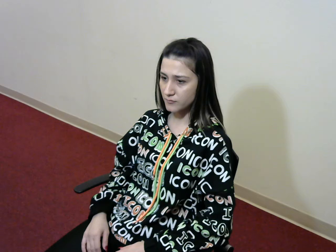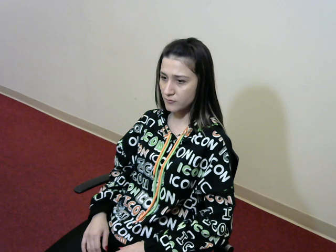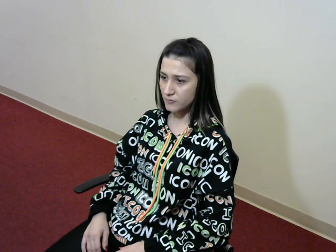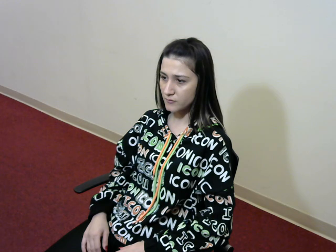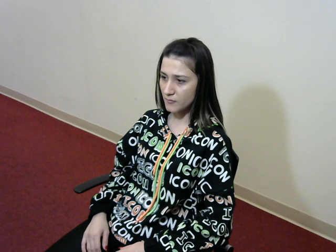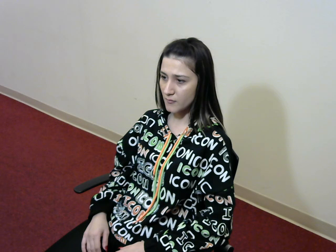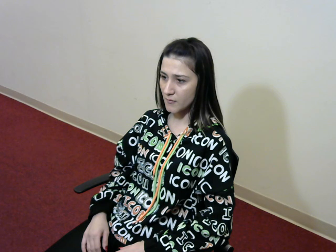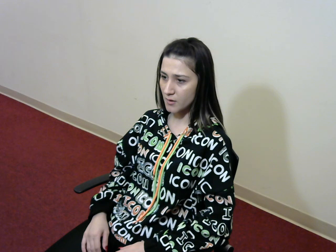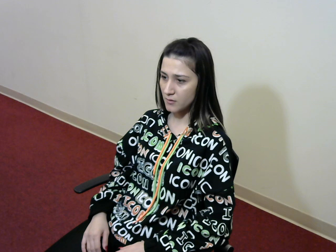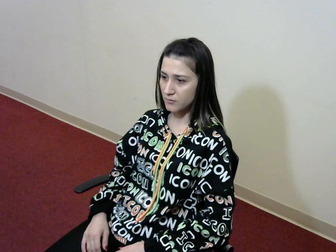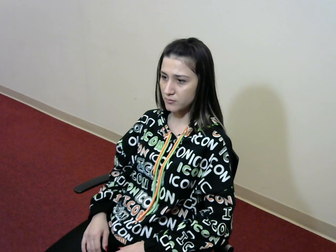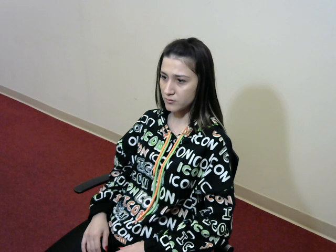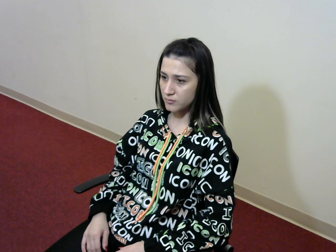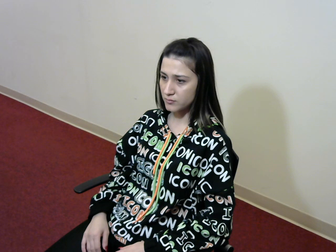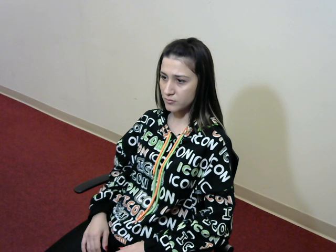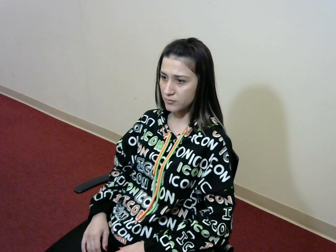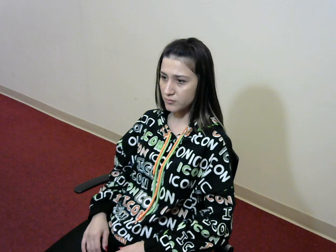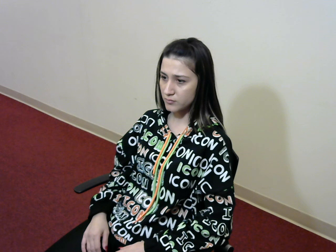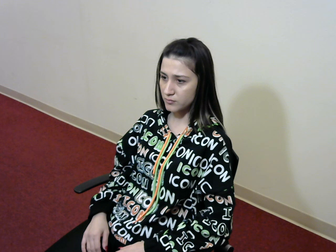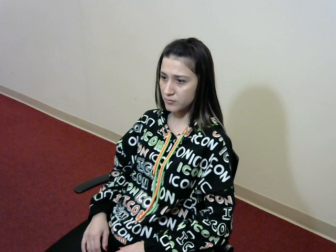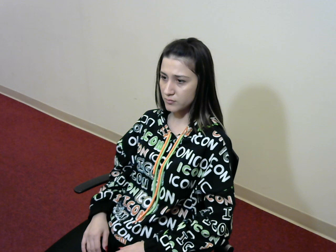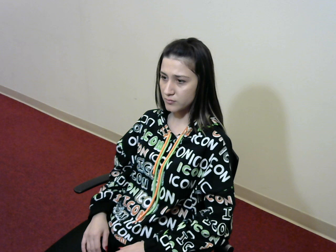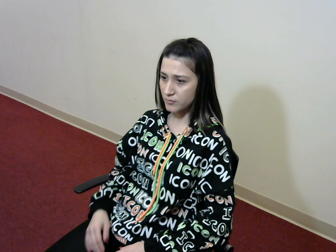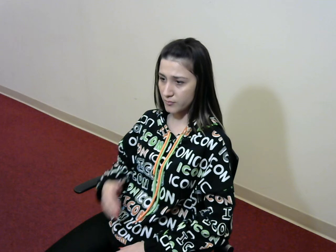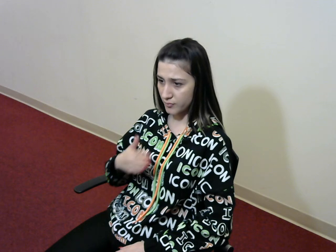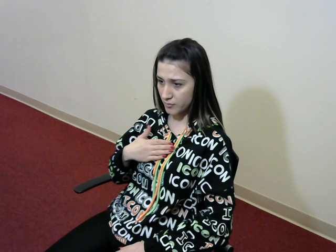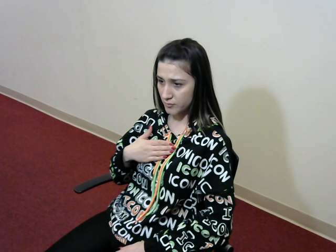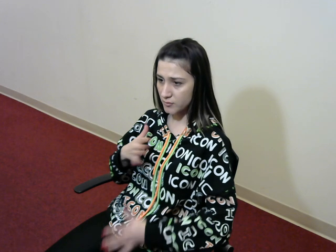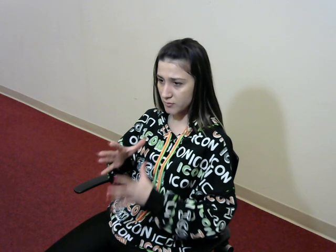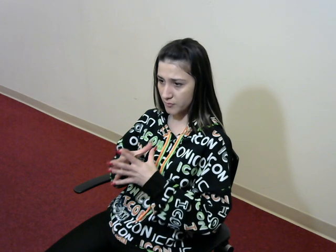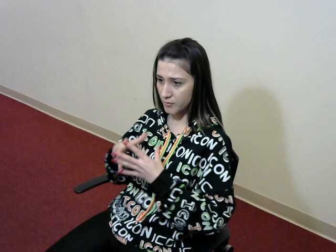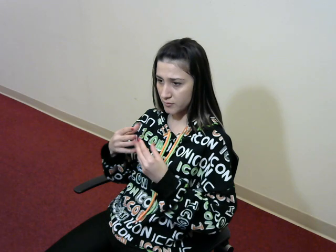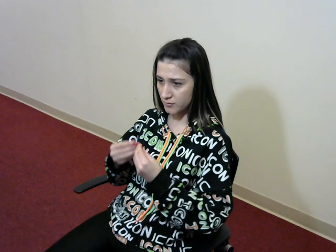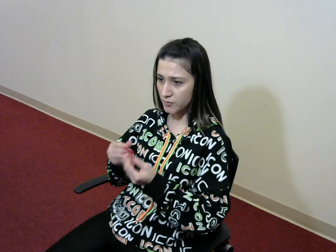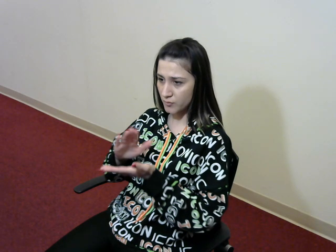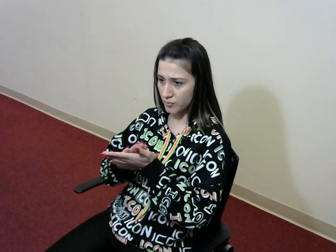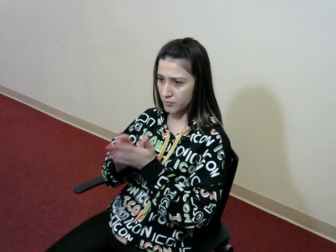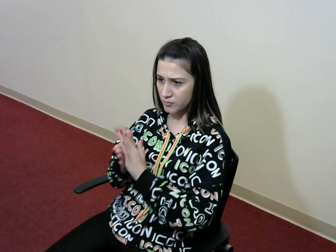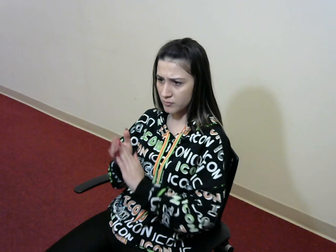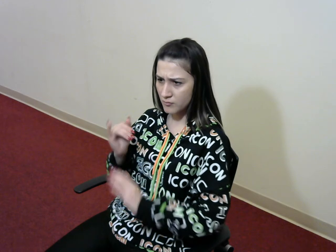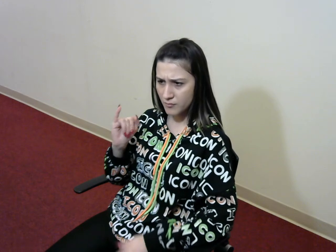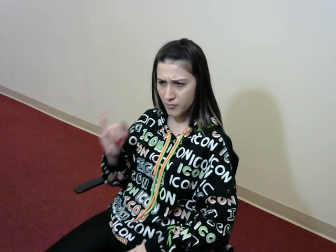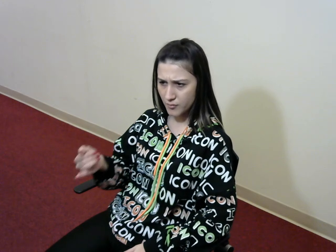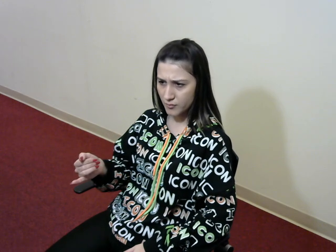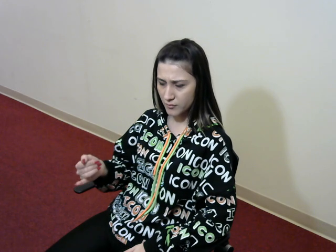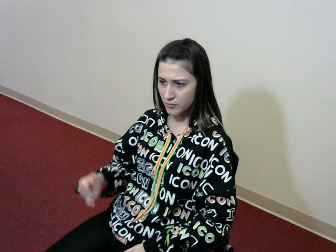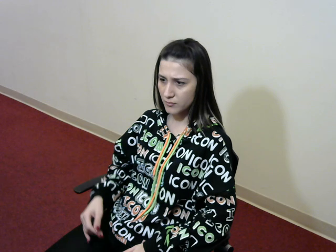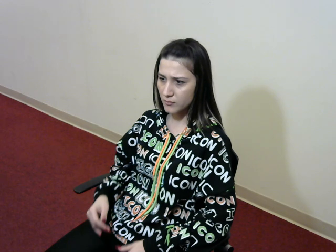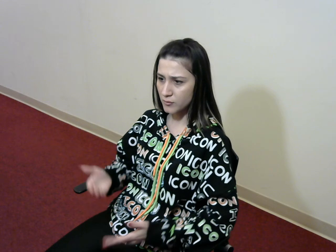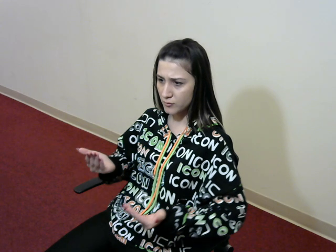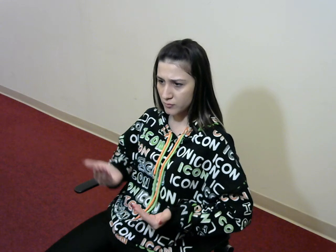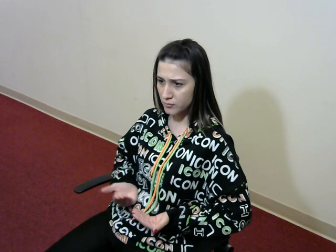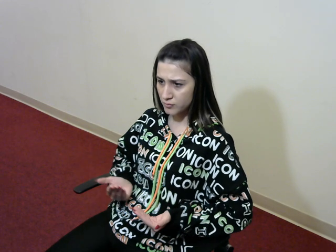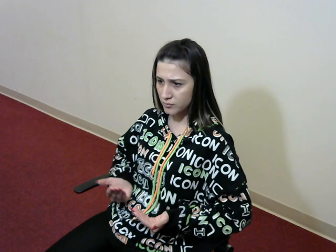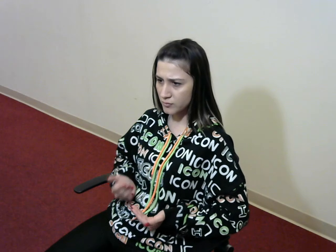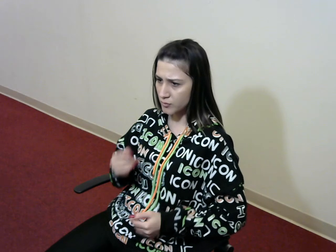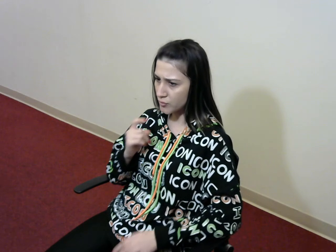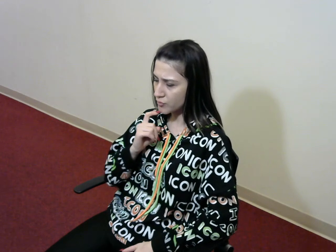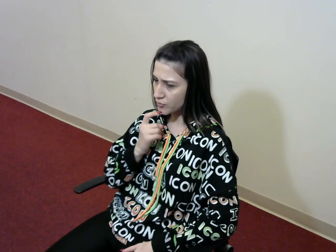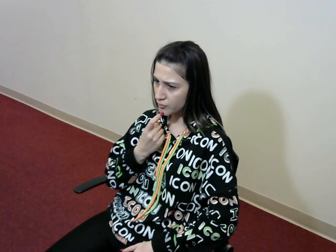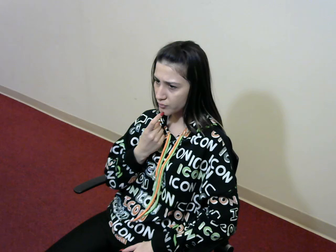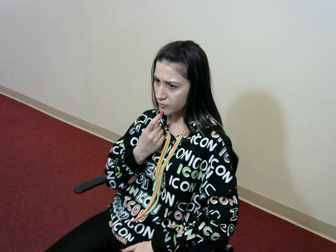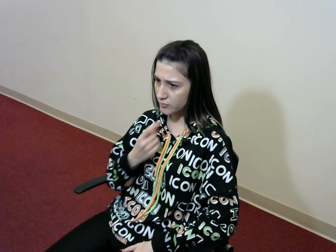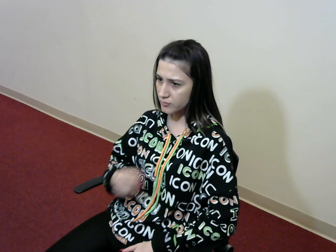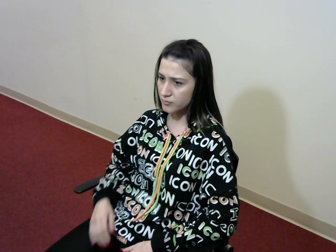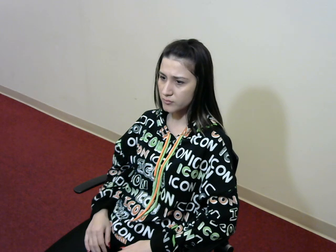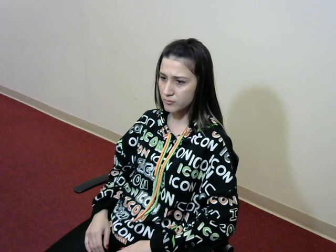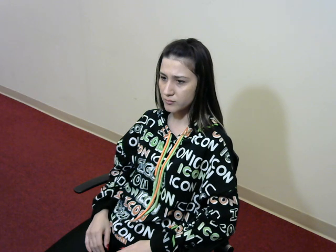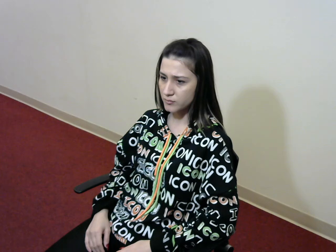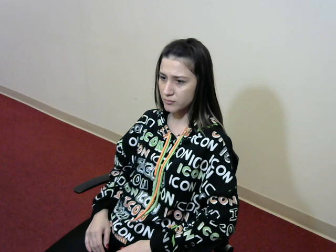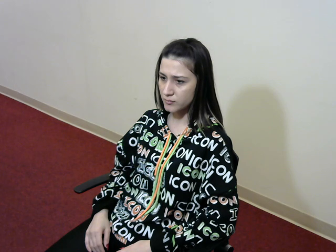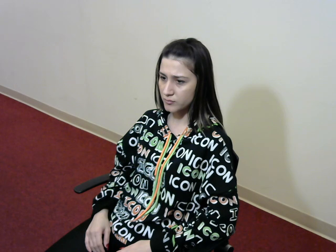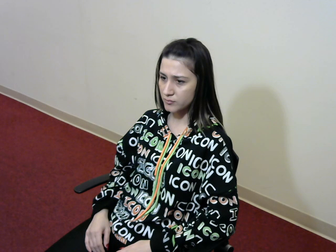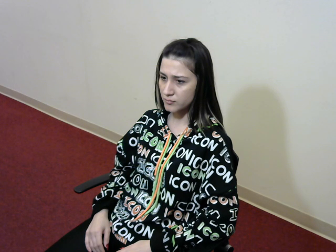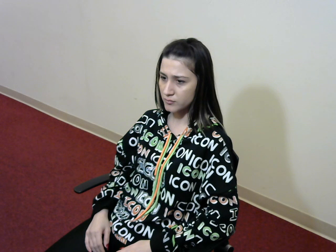Mənim ailəmin vəziyyəti yaxşı deyil, yaşamaq çətindir